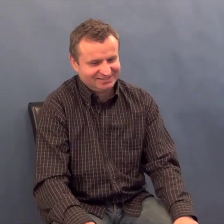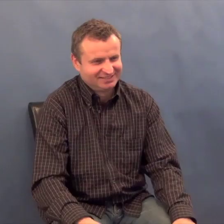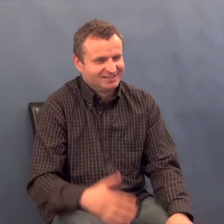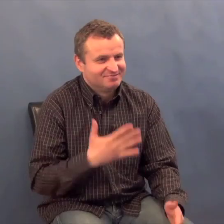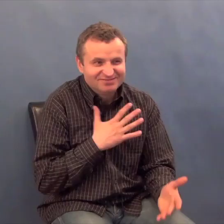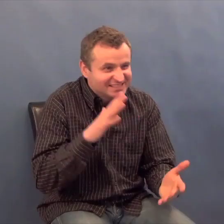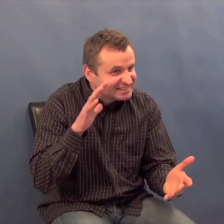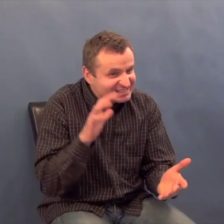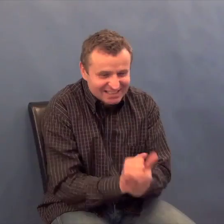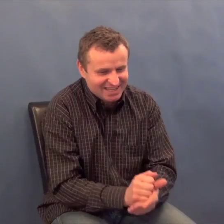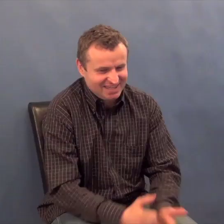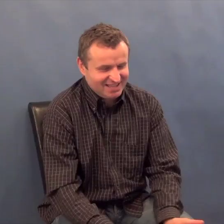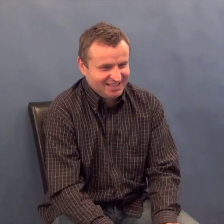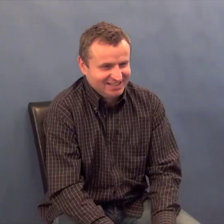Jestem zajęty.